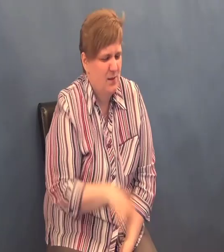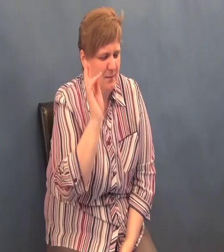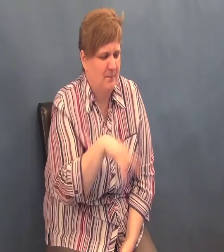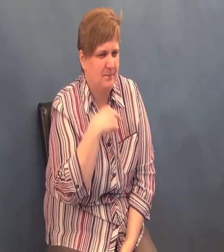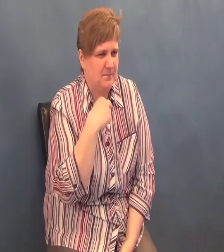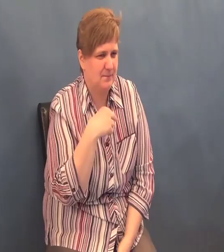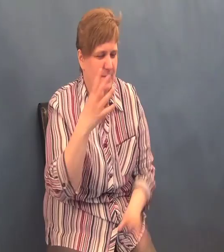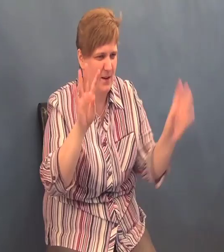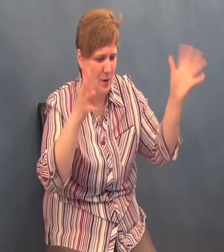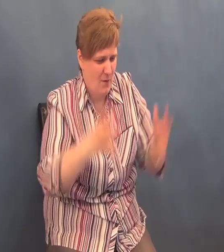Następny, dziewiąty.